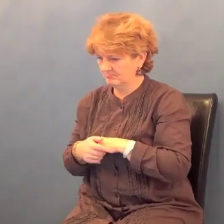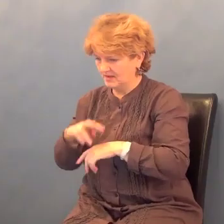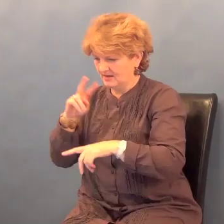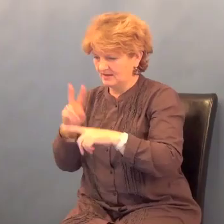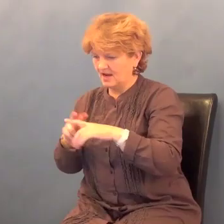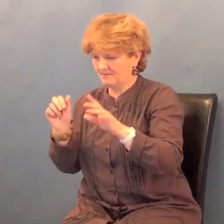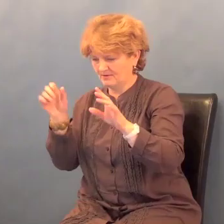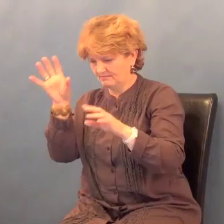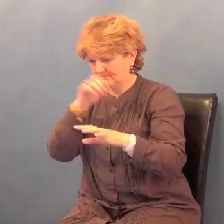Zapomnę termin.